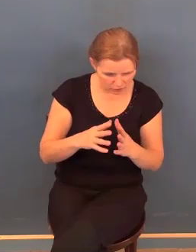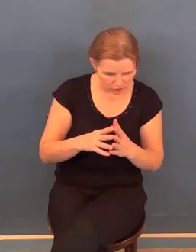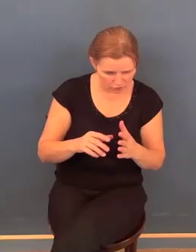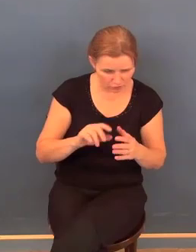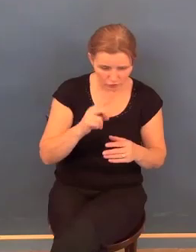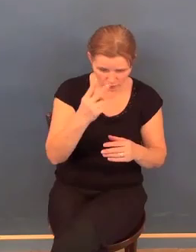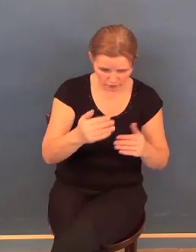Od dziesiątej...